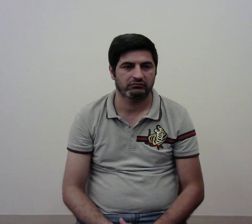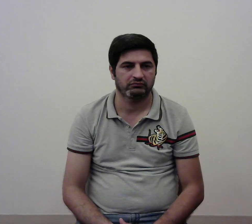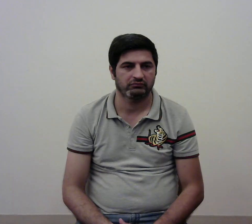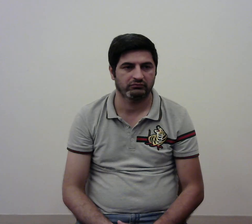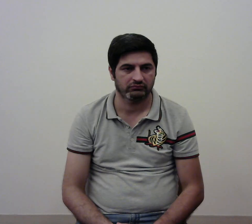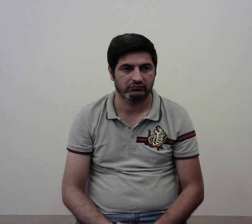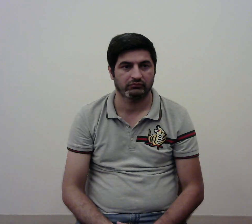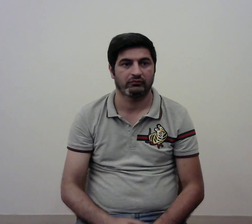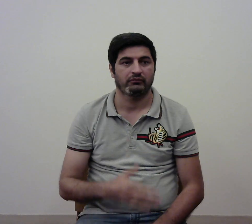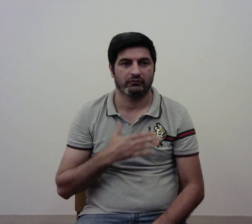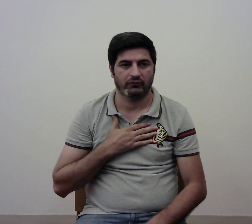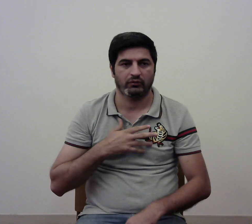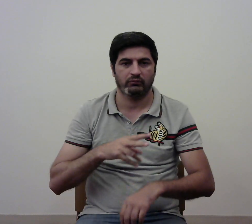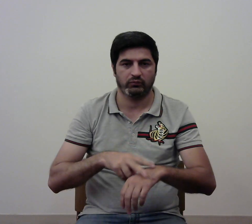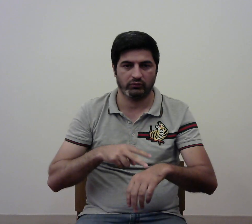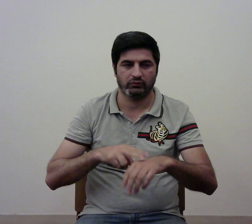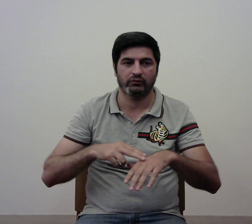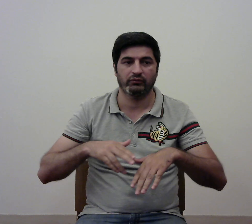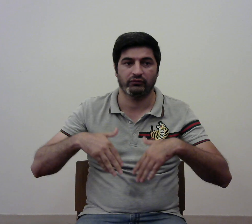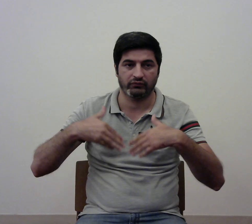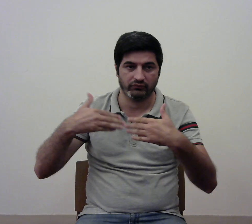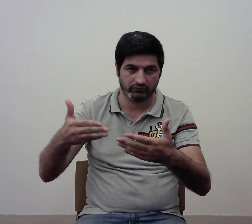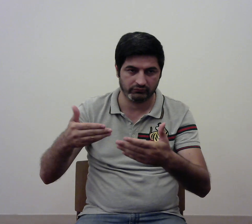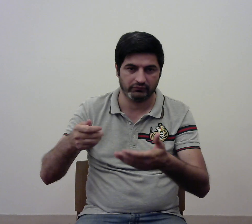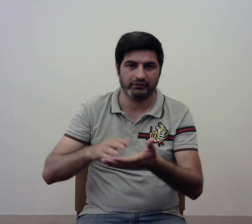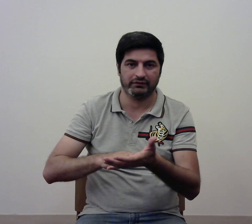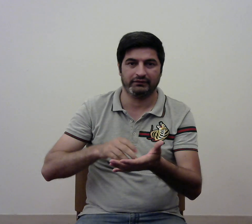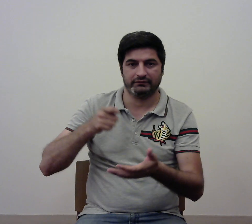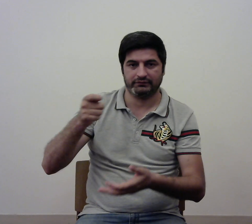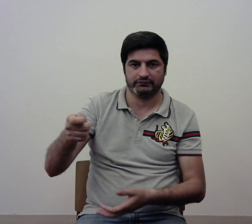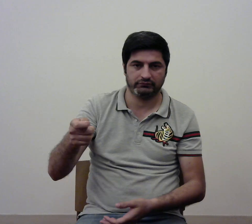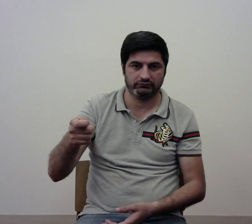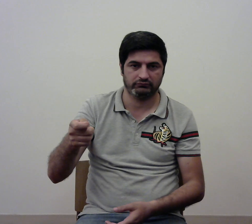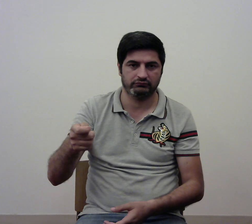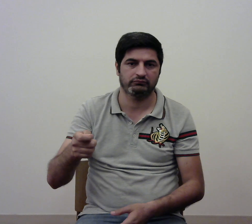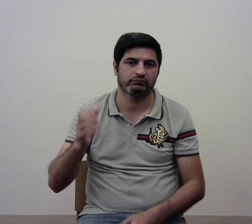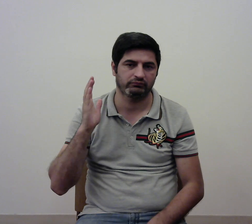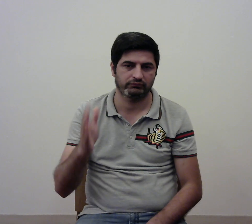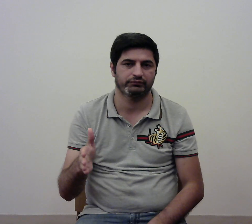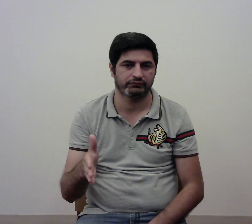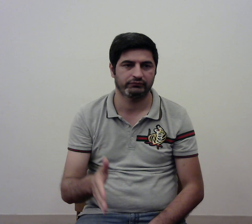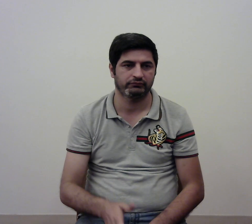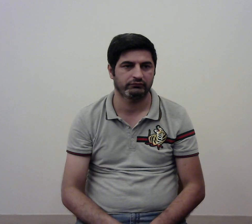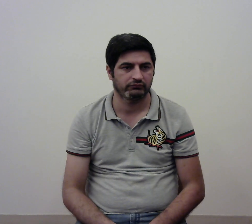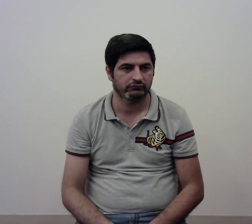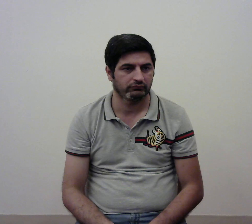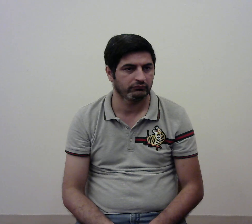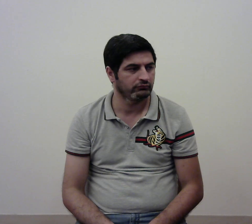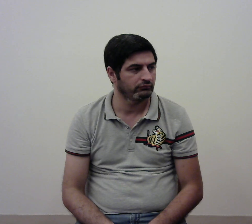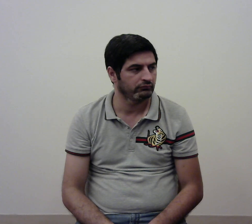Mən polisə müraciət edəcəyəm